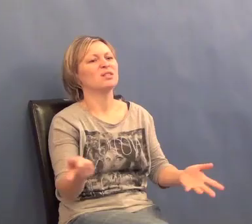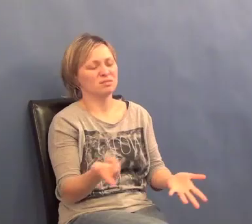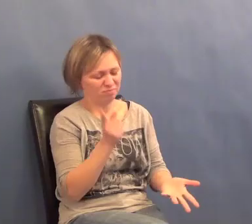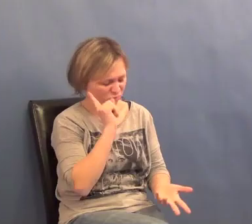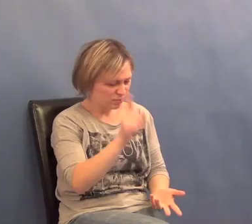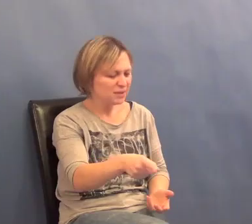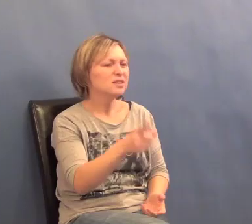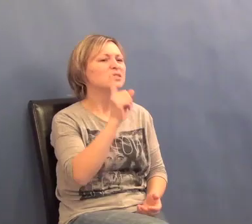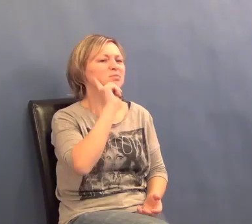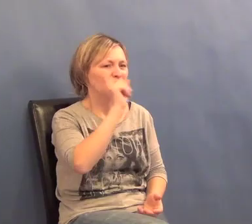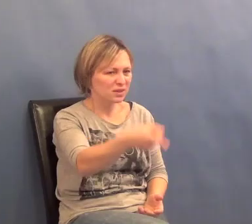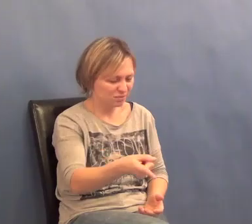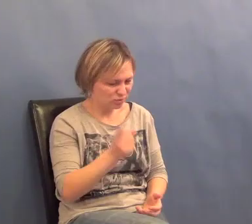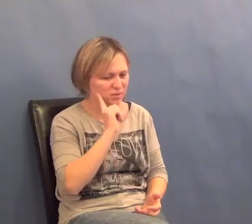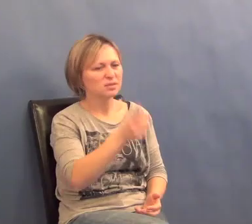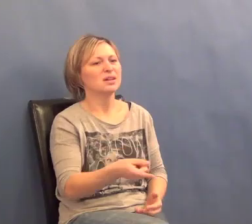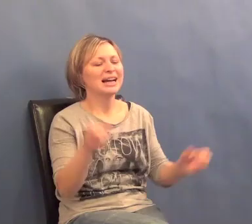To prawda, prawda.